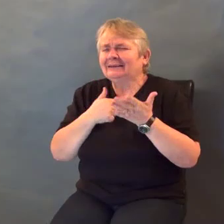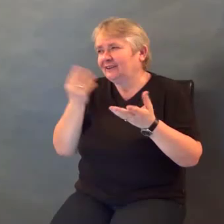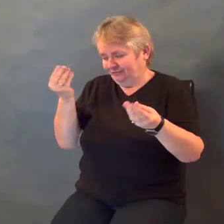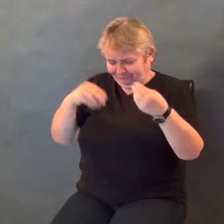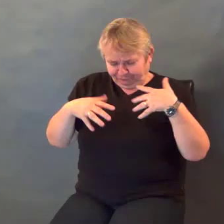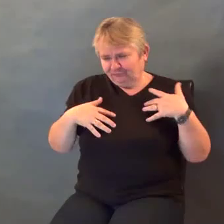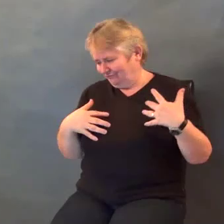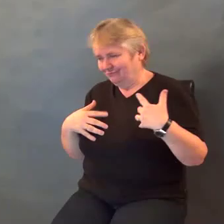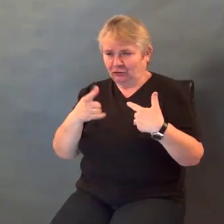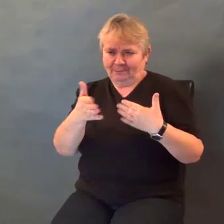Ja nie wiem, jak mam się ubierać.